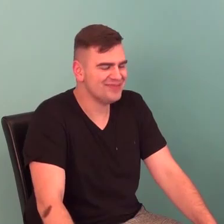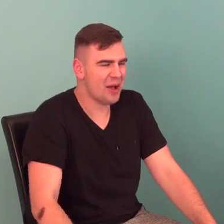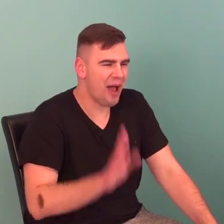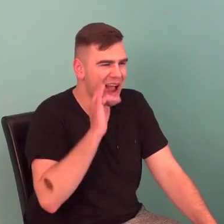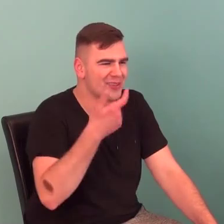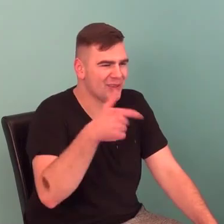Podobnie jak duch.